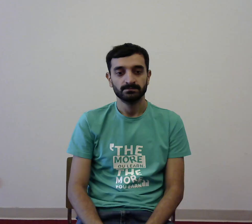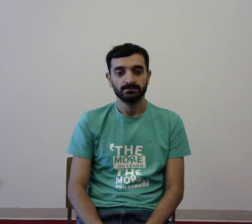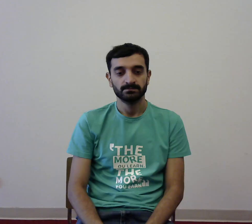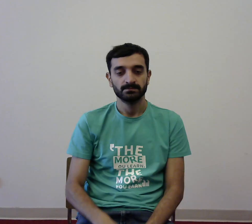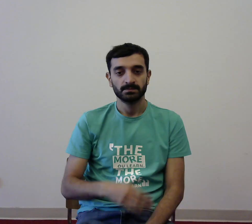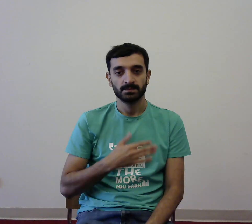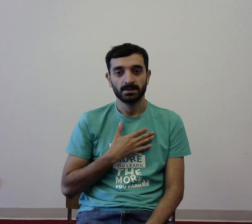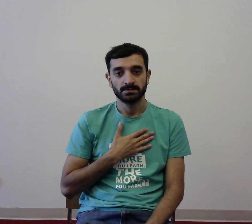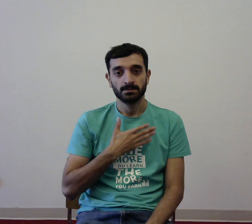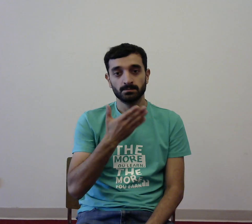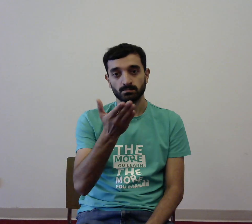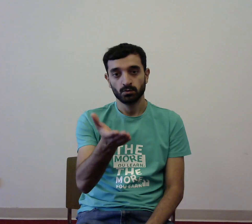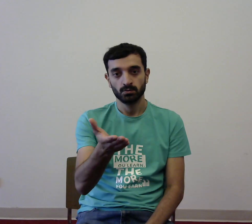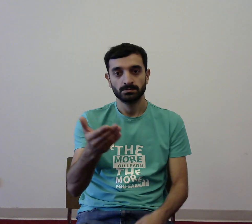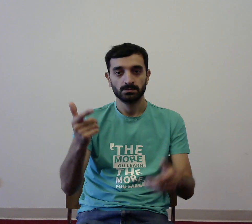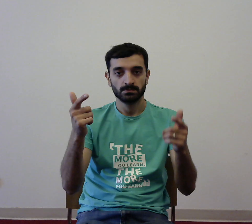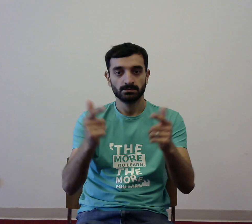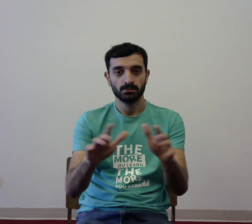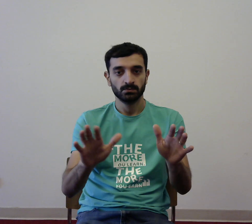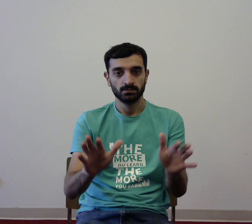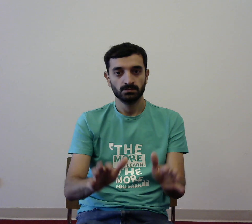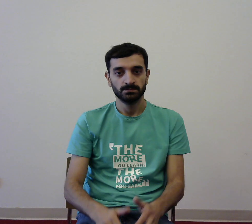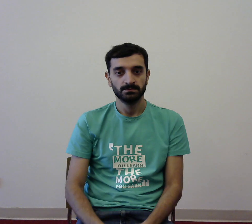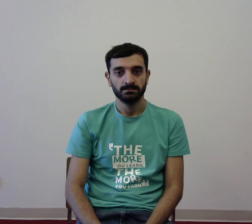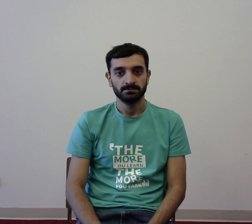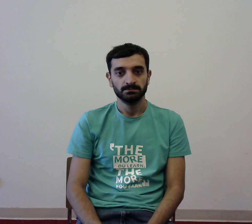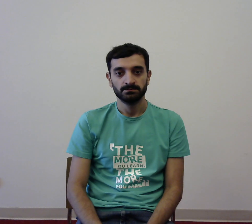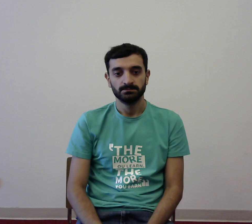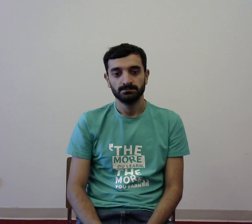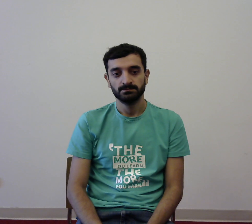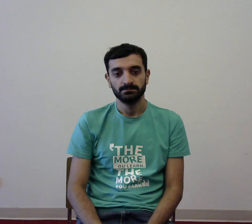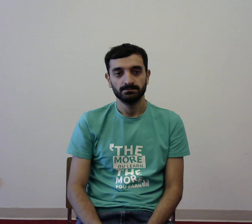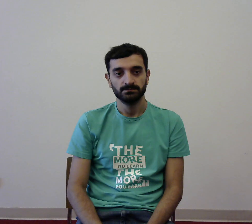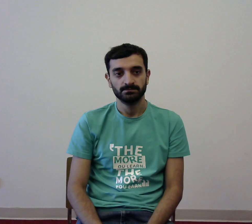Mən bununla razı deyiləm